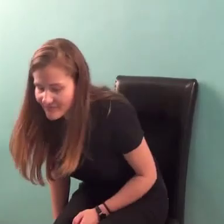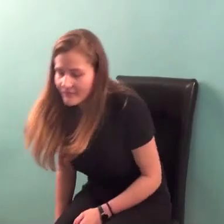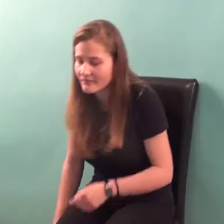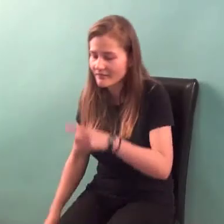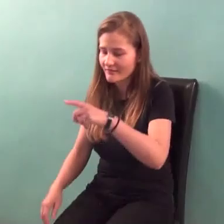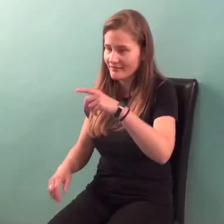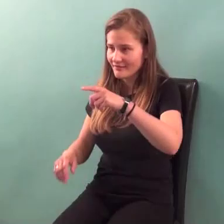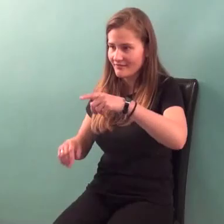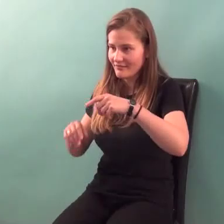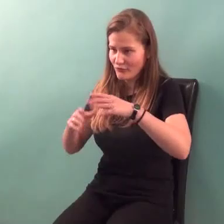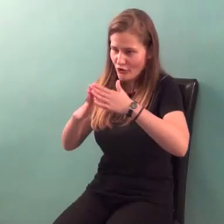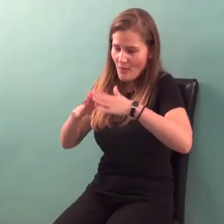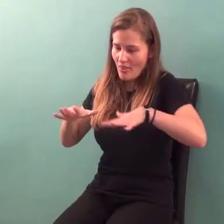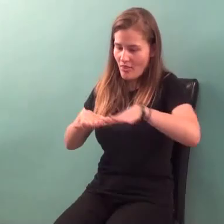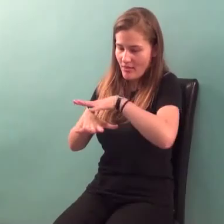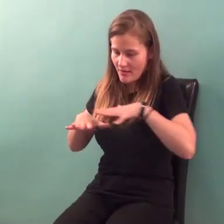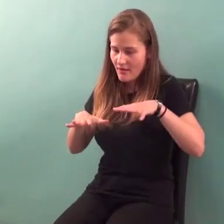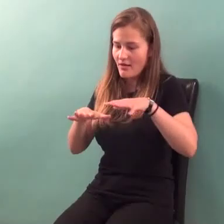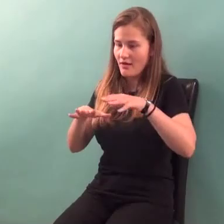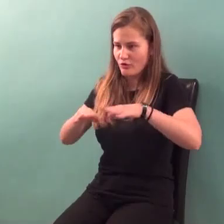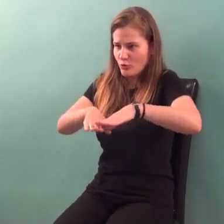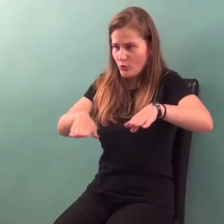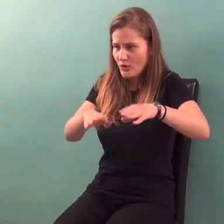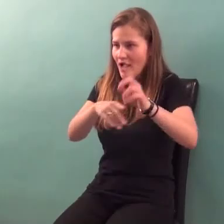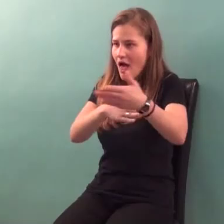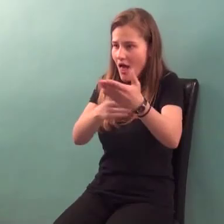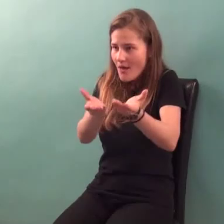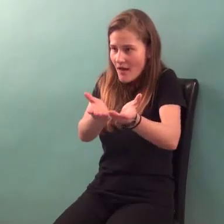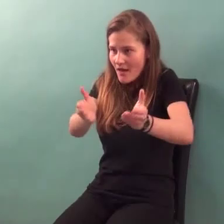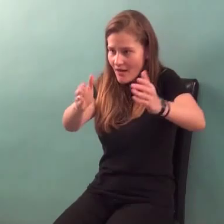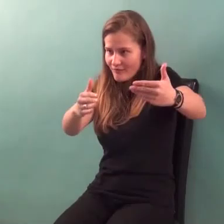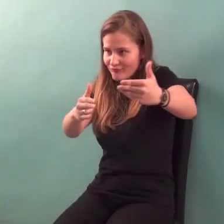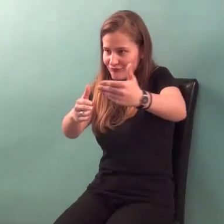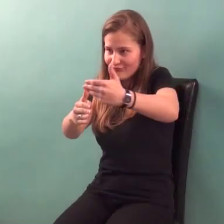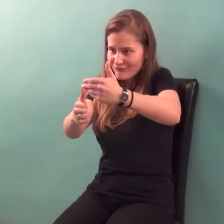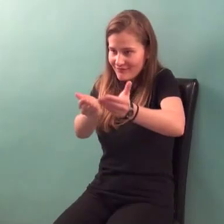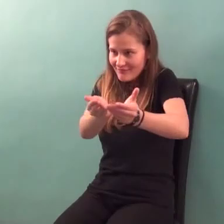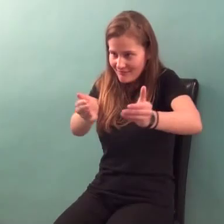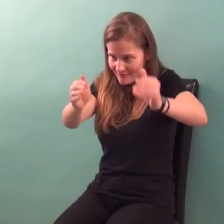To jest w domu, jest stół, a na nim akwarium w kształcie kuli, w której pływa rybka.